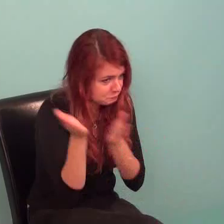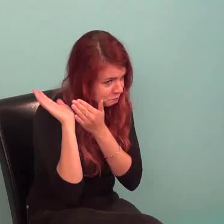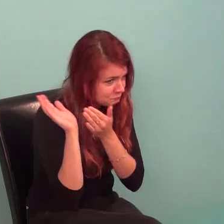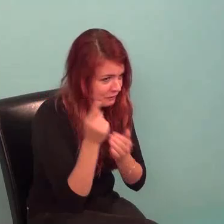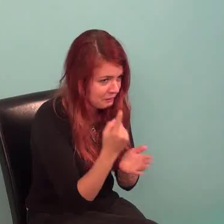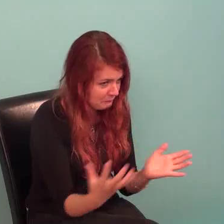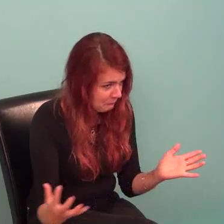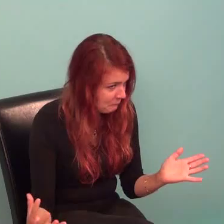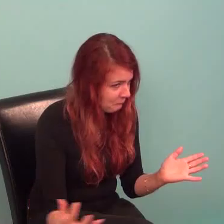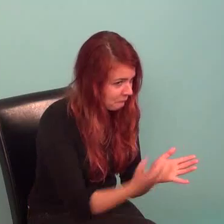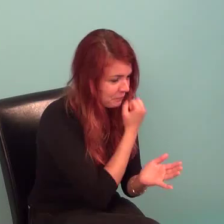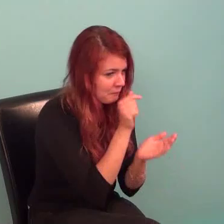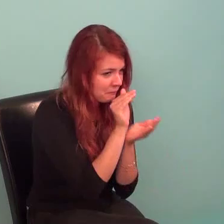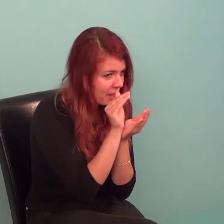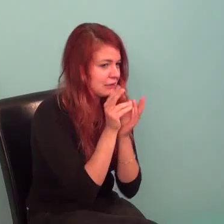Chłopiec wziął jedną małą żabkę.